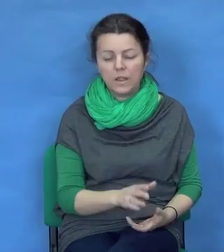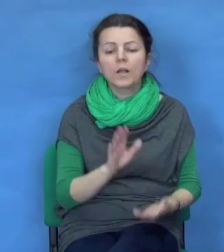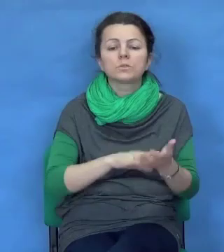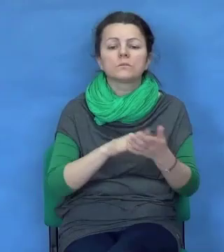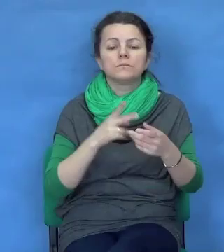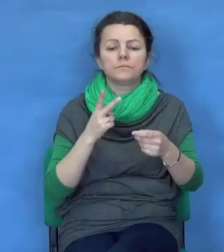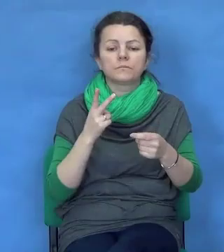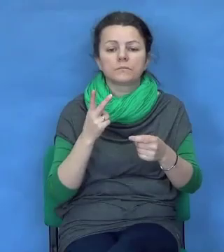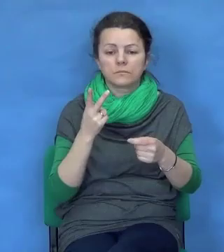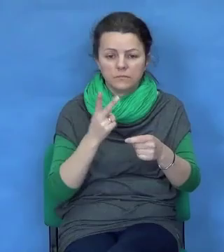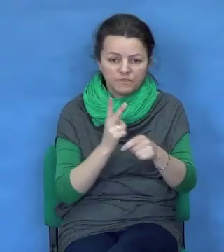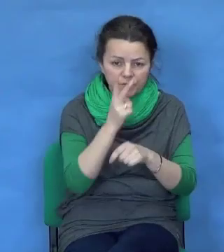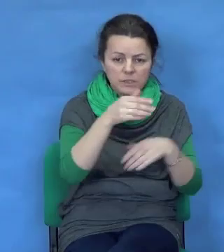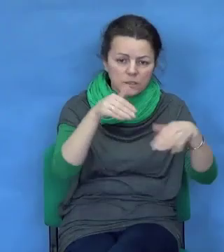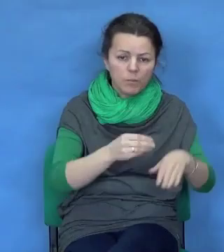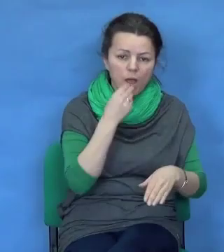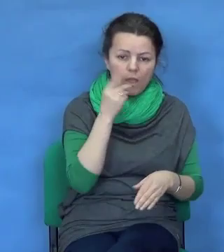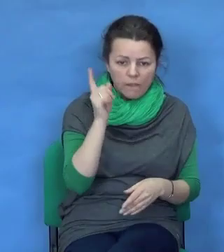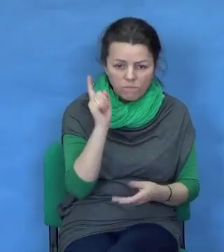Na przykład nie wolno wchodzić do sklepu z jedzeniem.